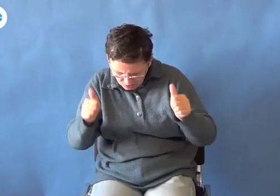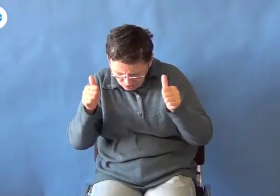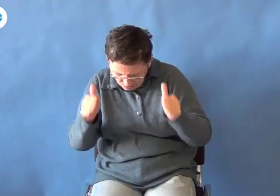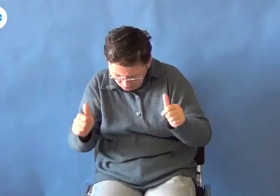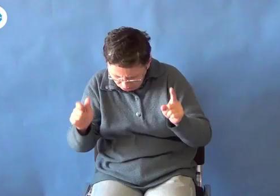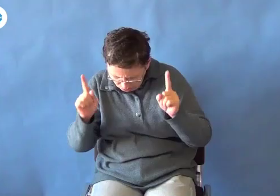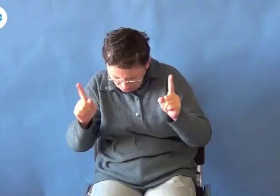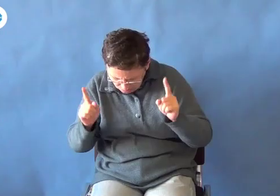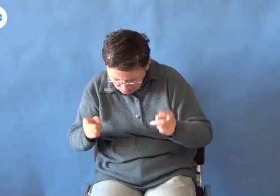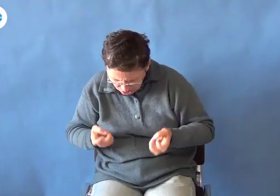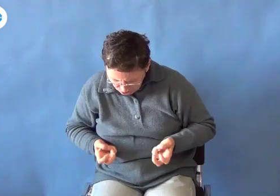Stop, uwaga.